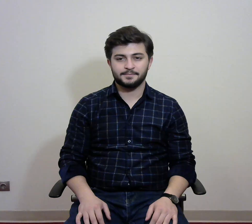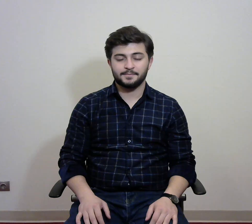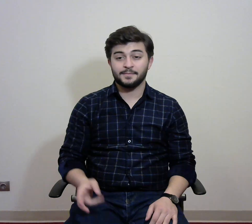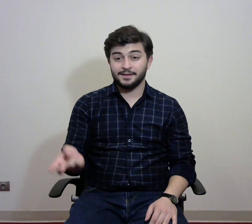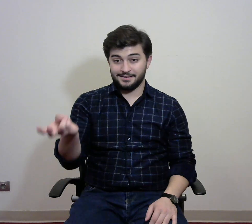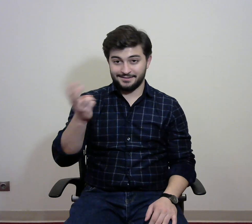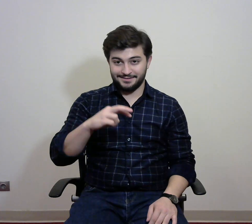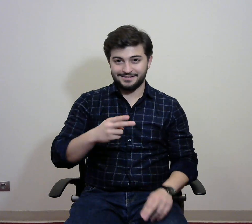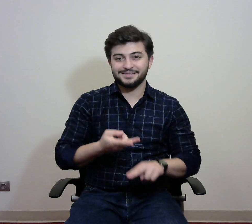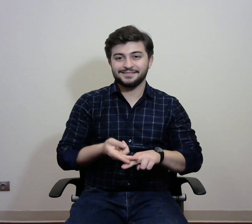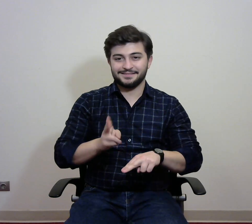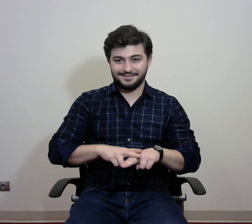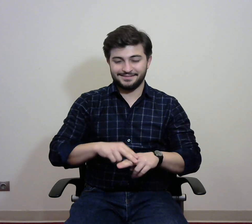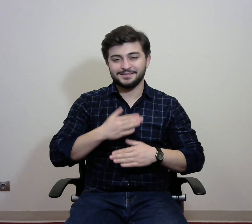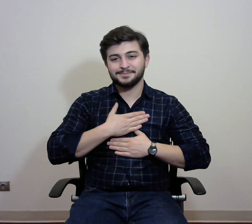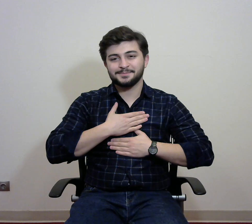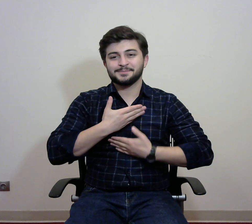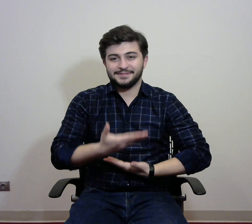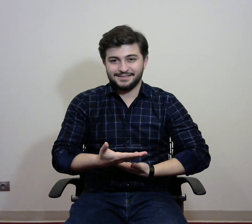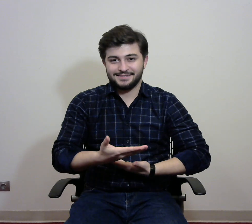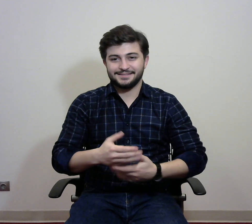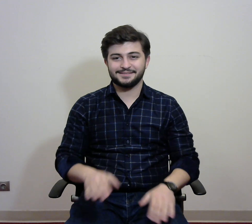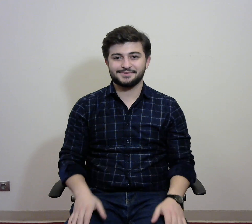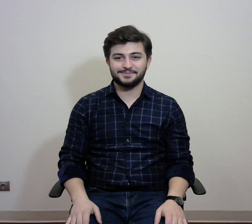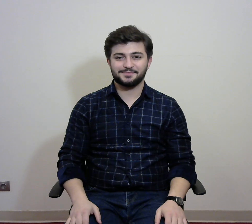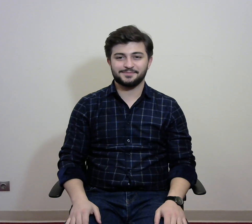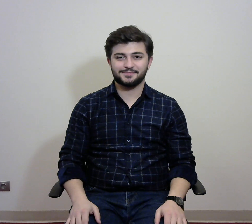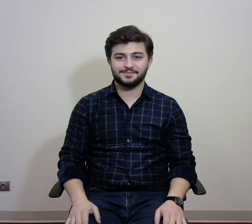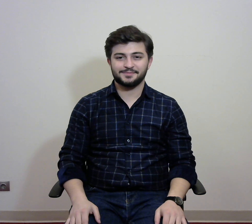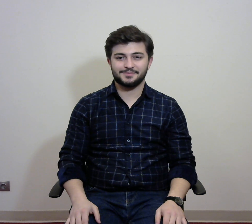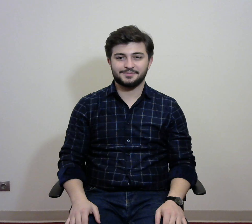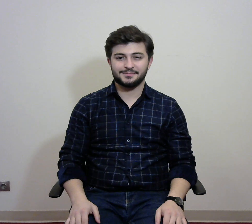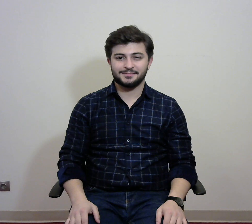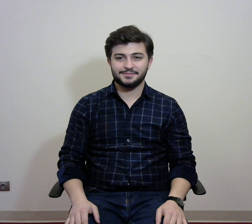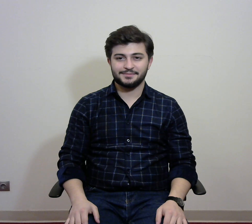Gəldiyinizə görə minnətdaram